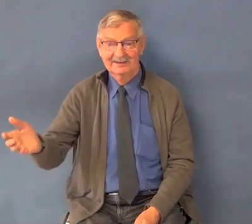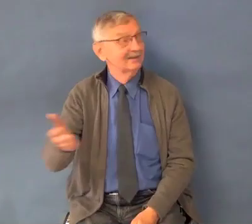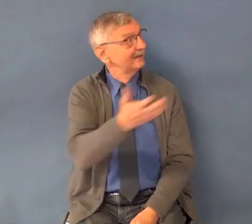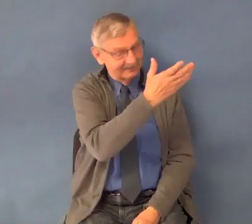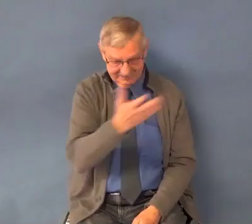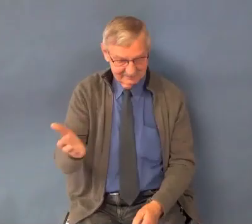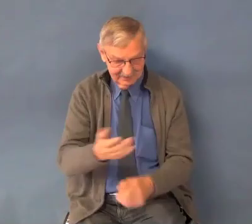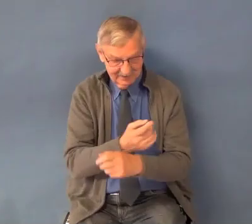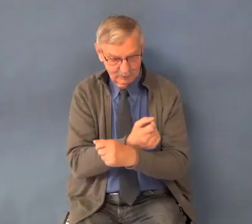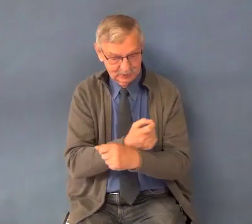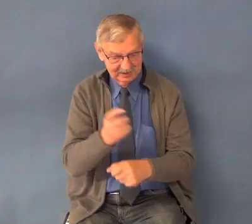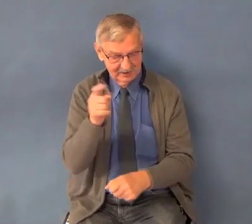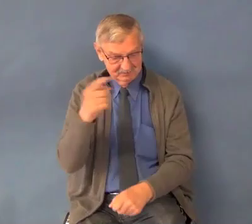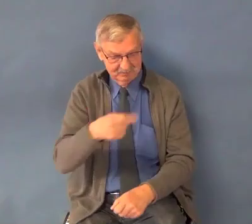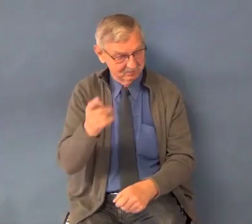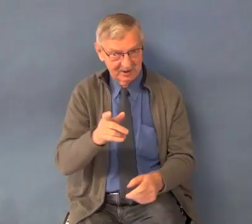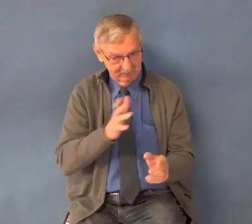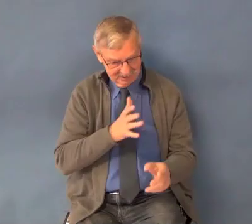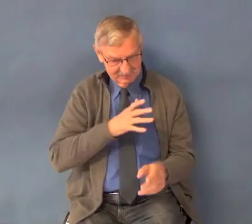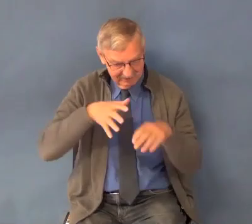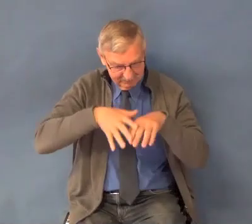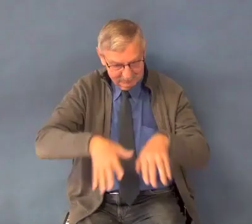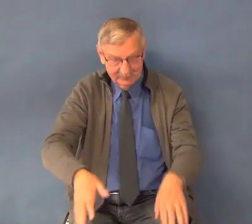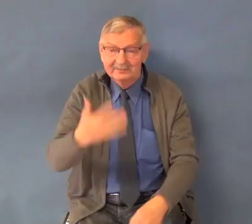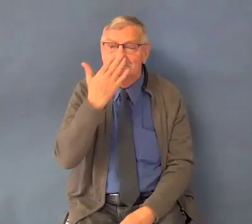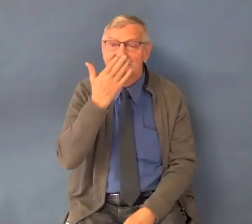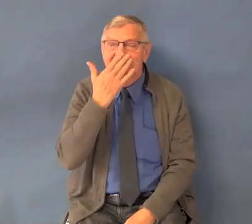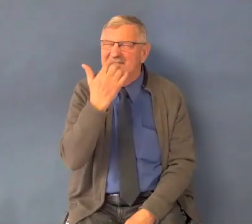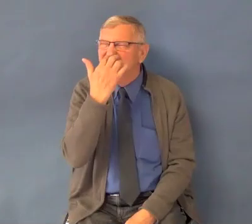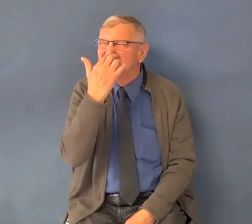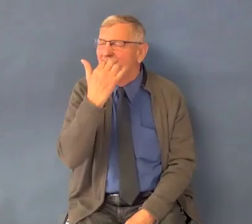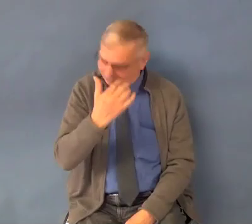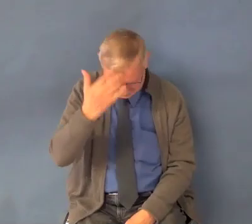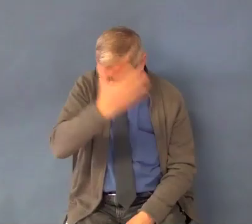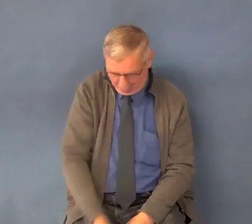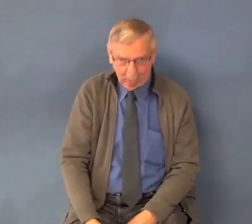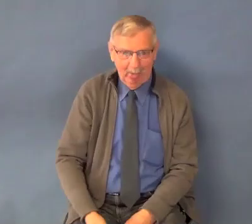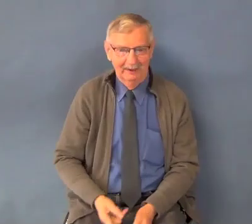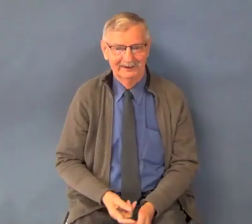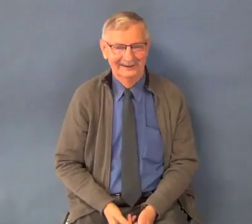Trucizna, trujący zapach, przy wdychaniu można stracić przytomność.